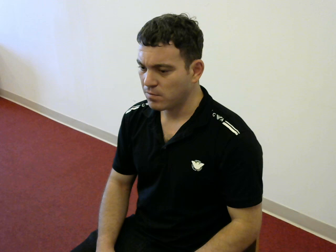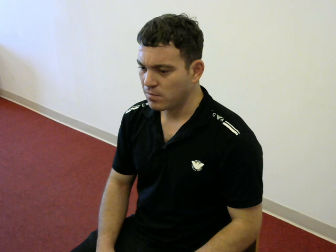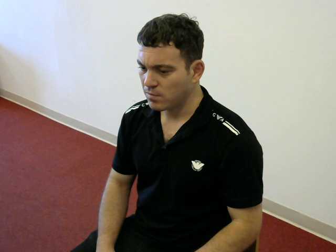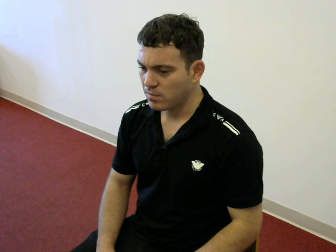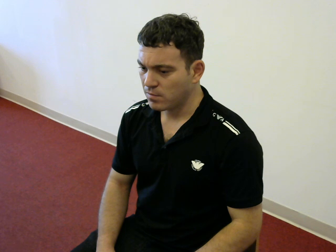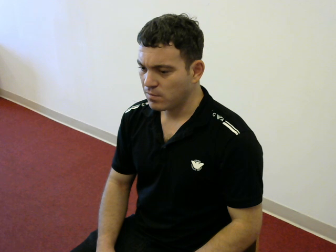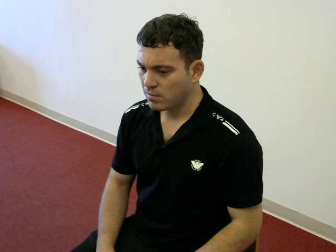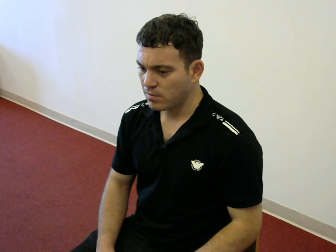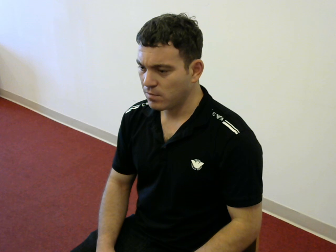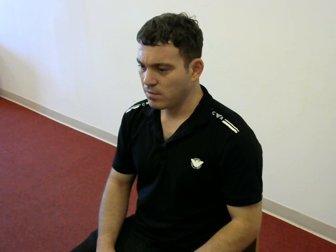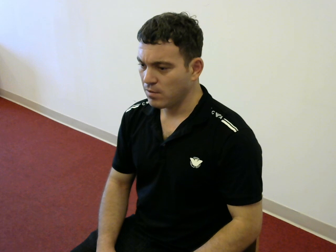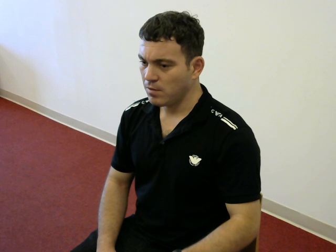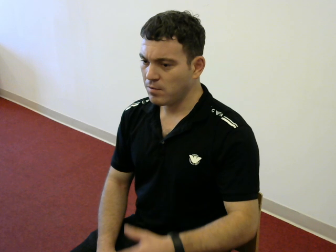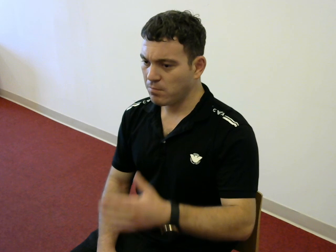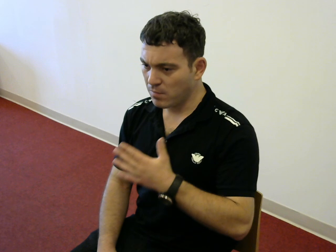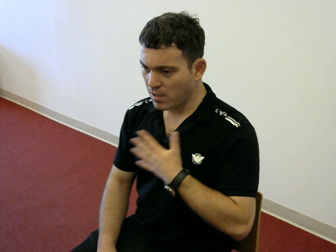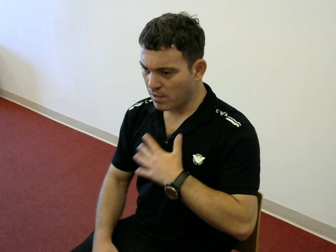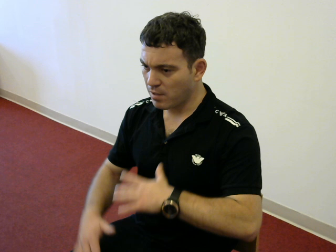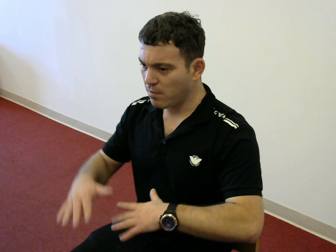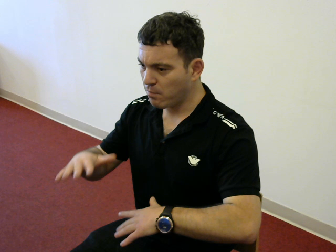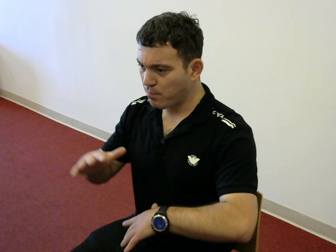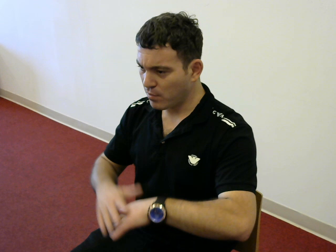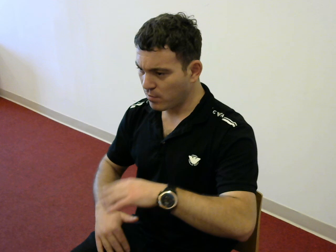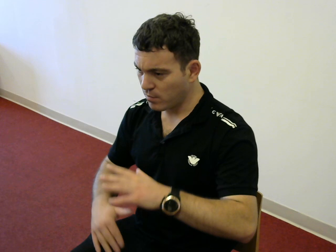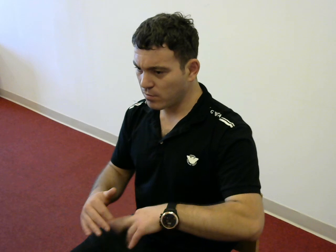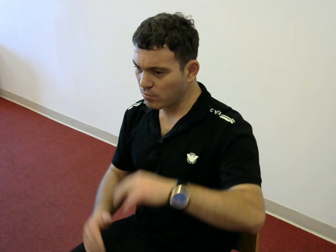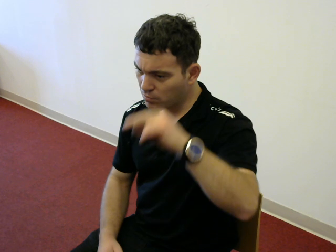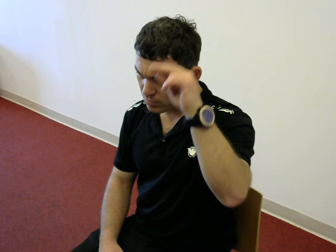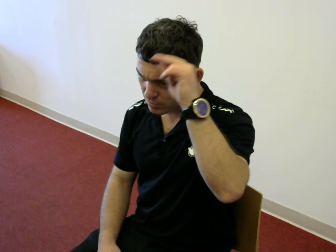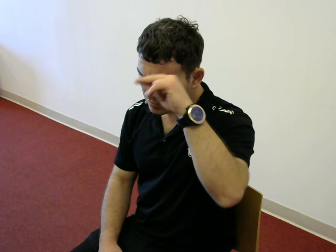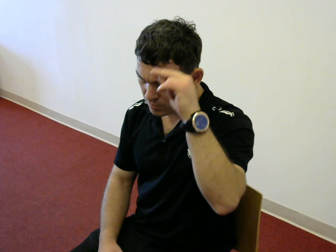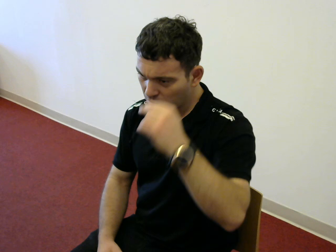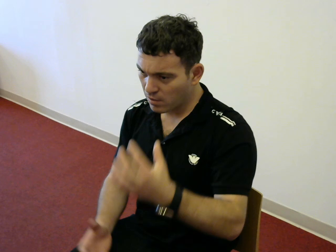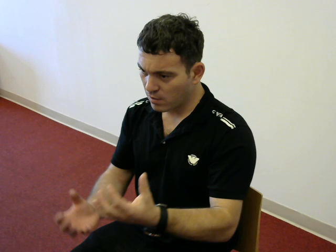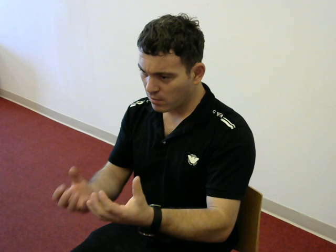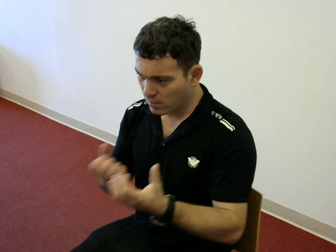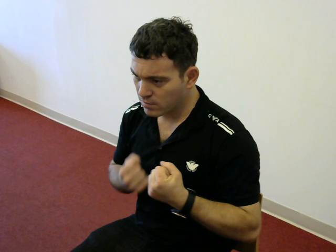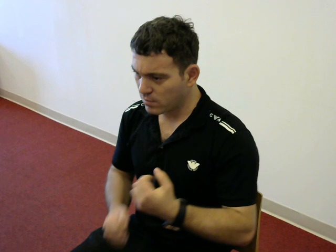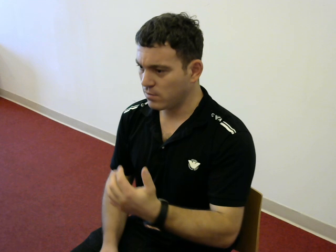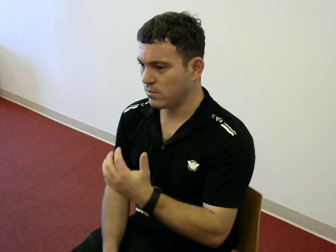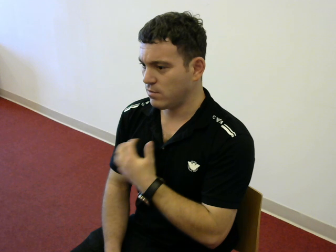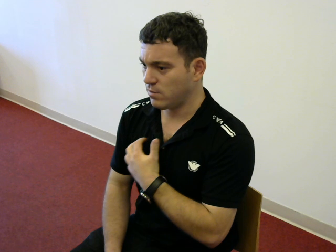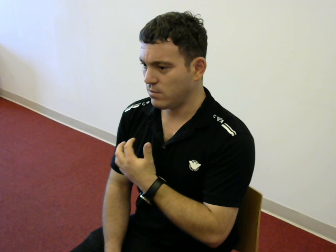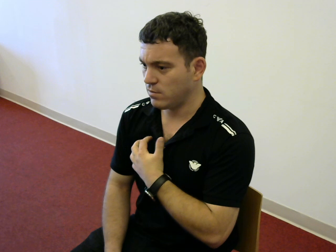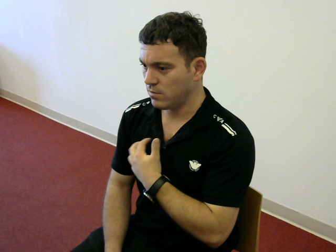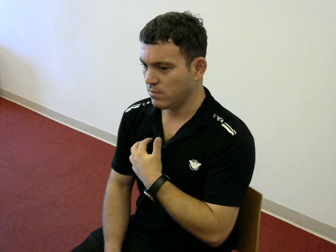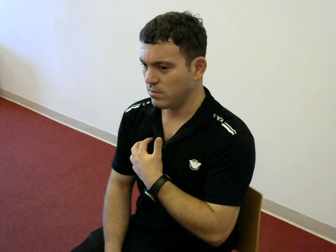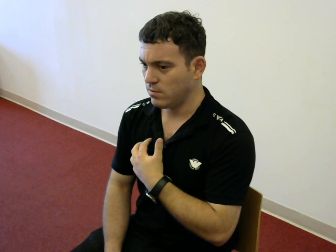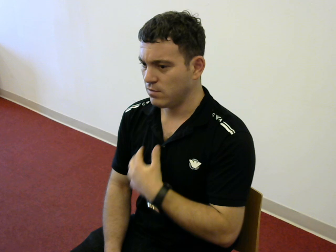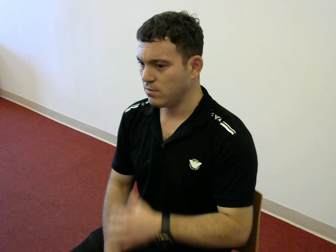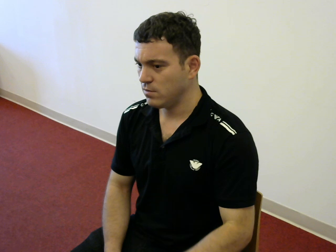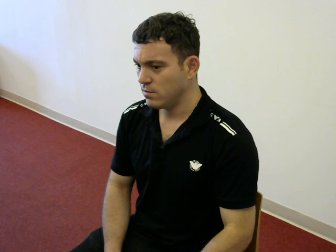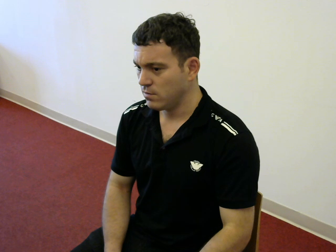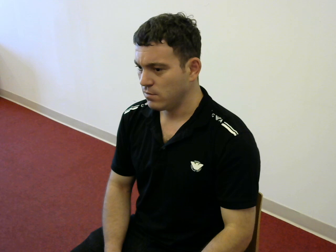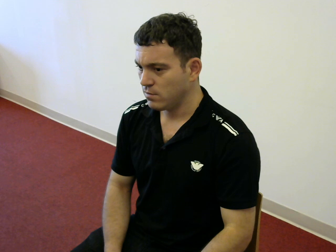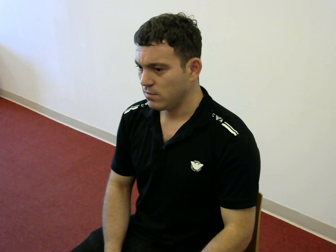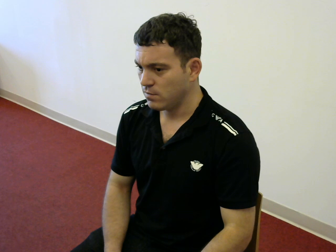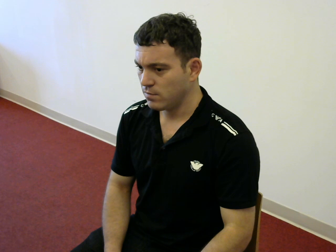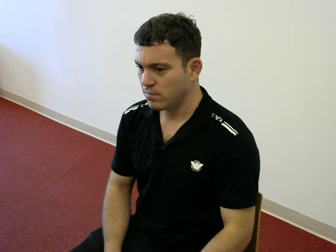Mən peşə təhsili almaq istəyirəm